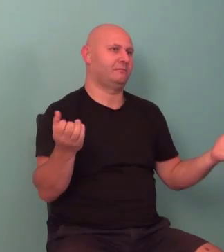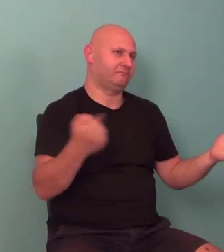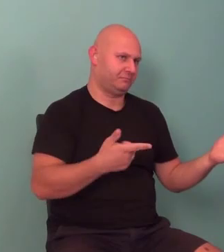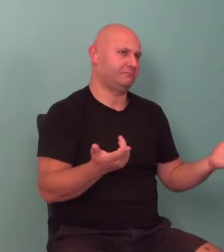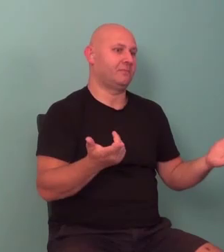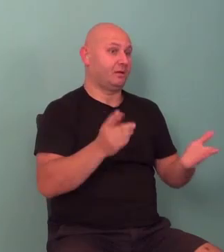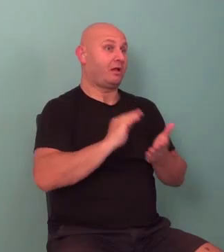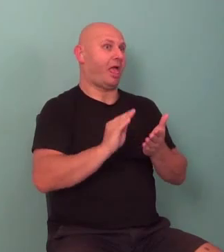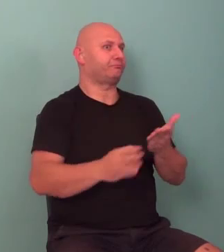Wódka, ale napisu nie ma.